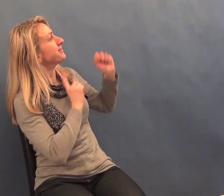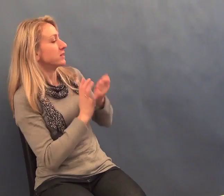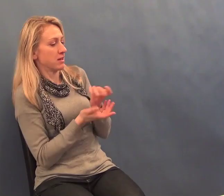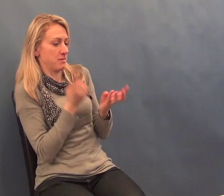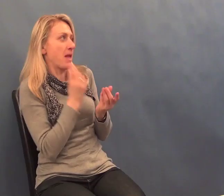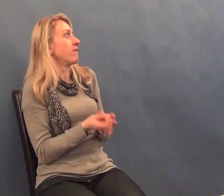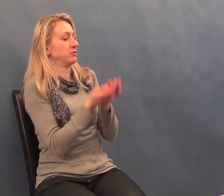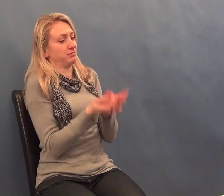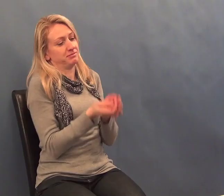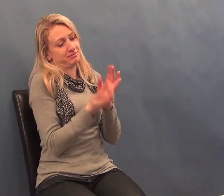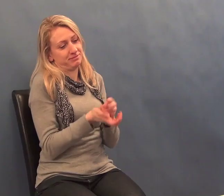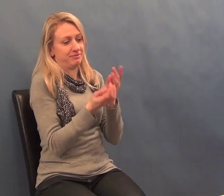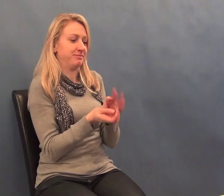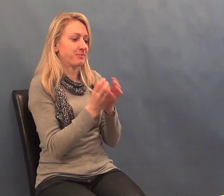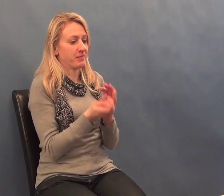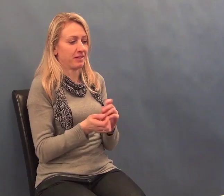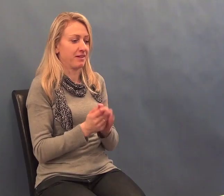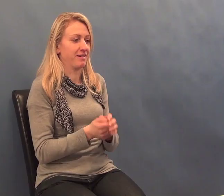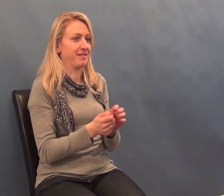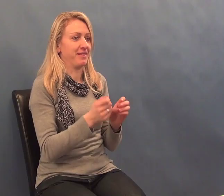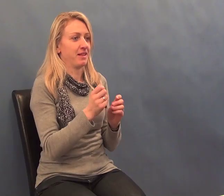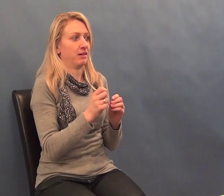Udaje, że bawi się w podrzucanie kamieni.